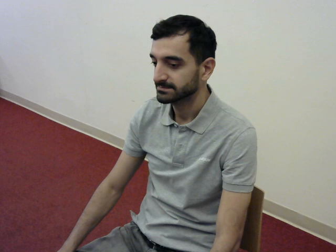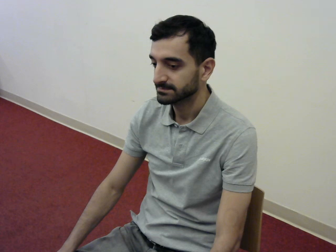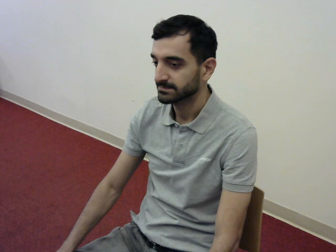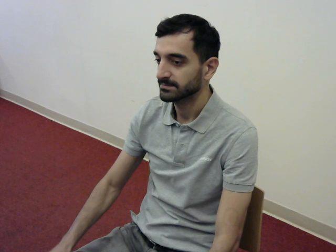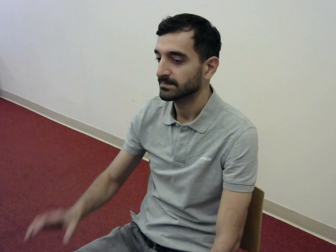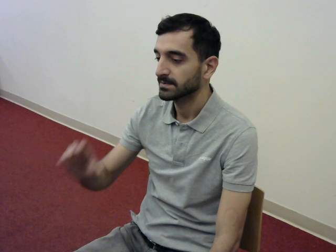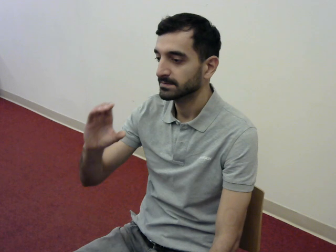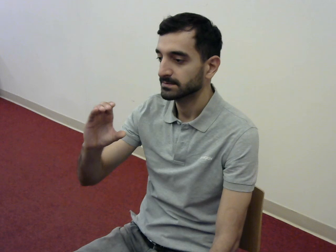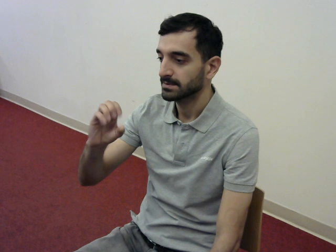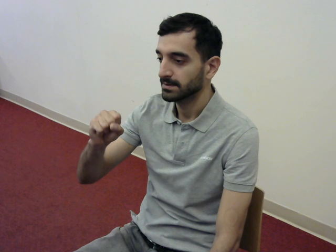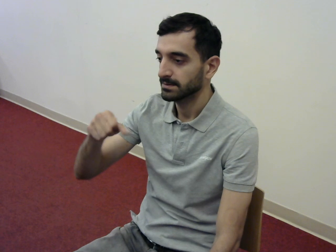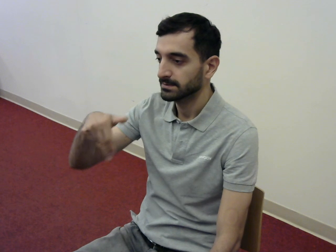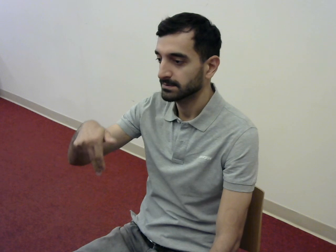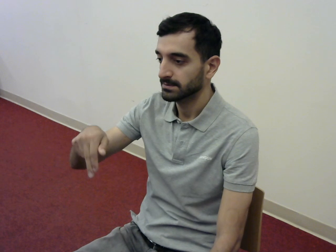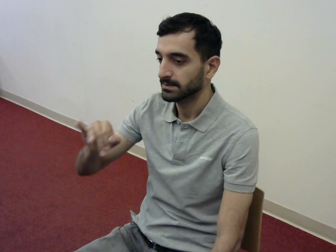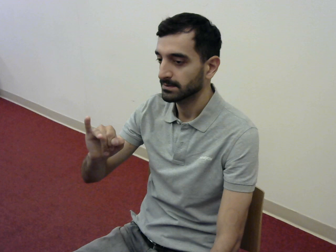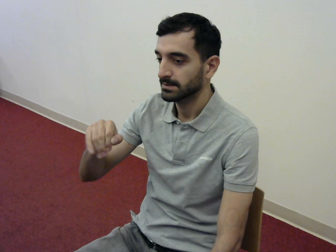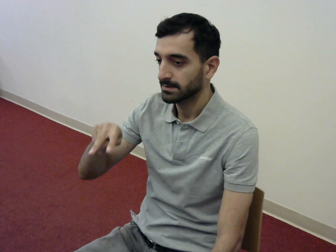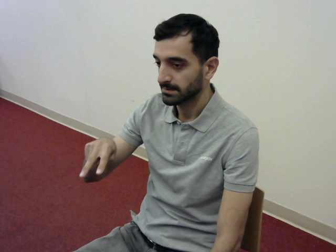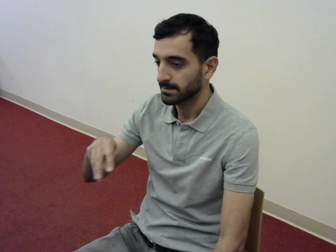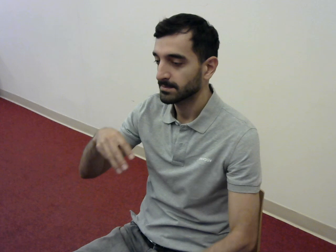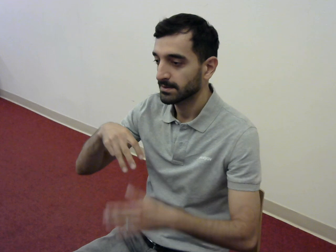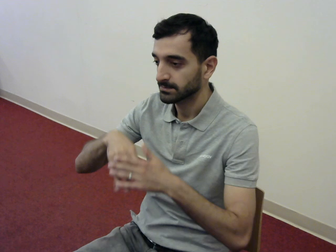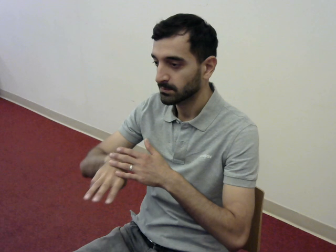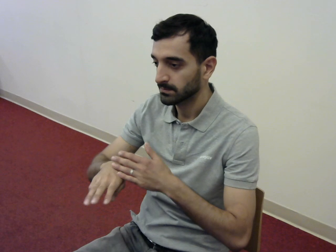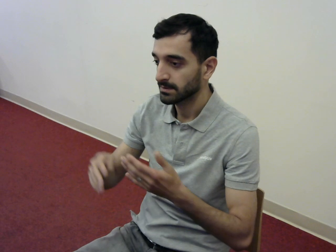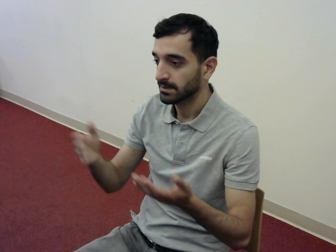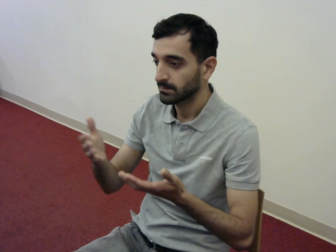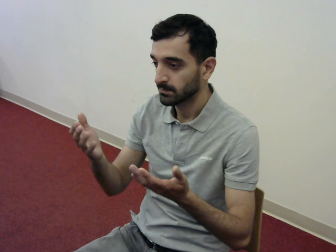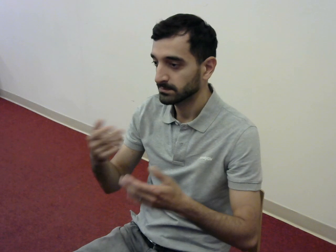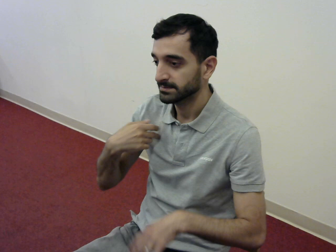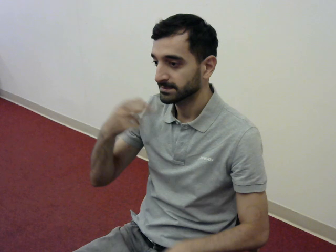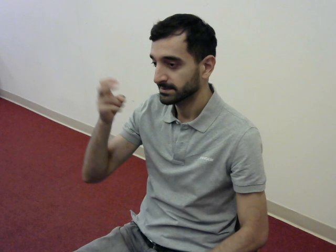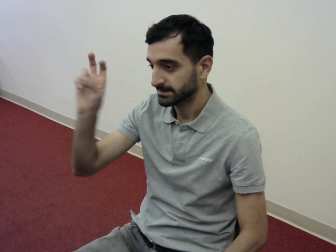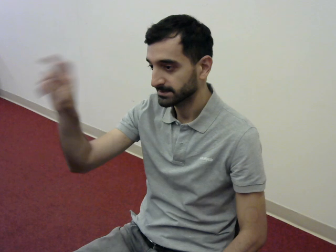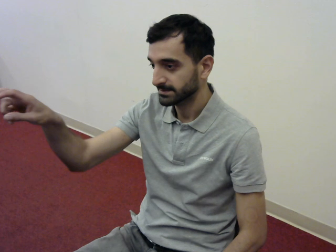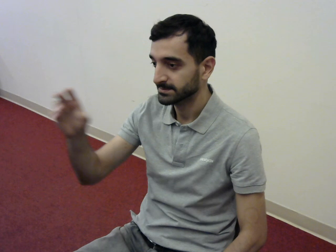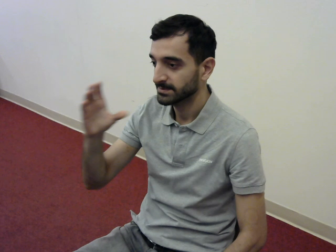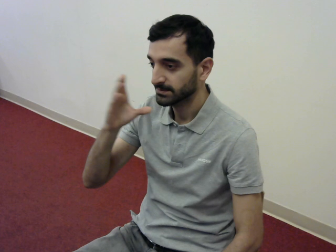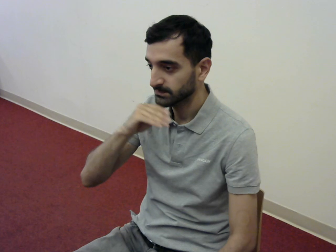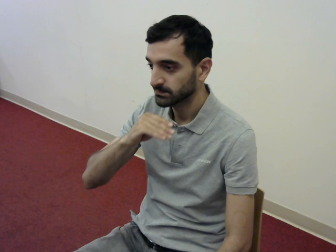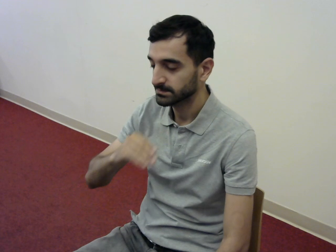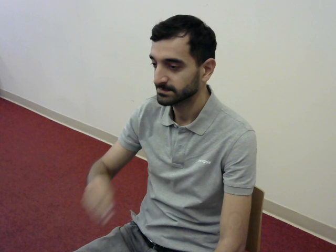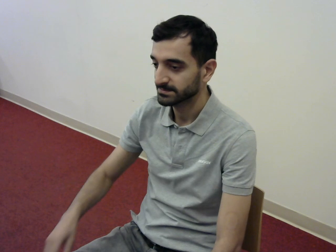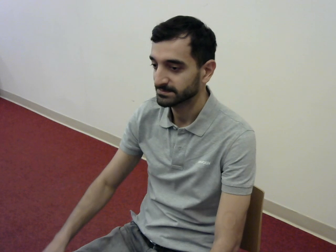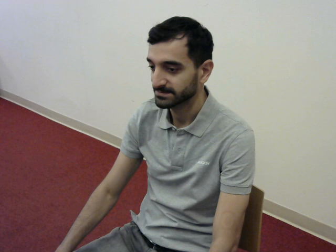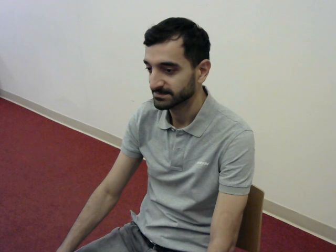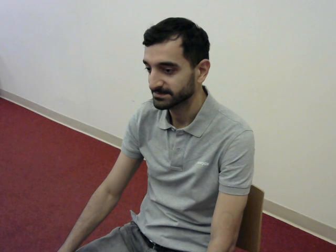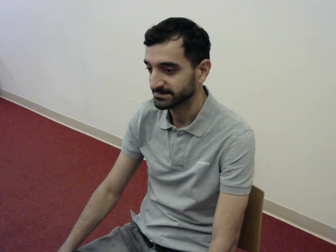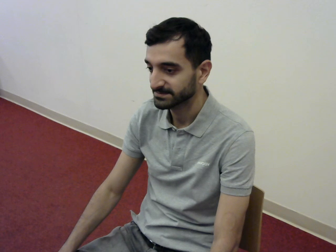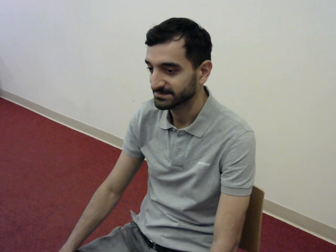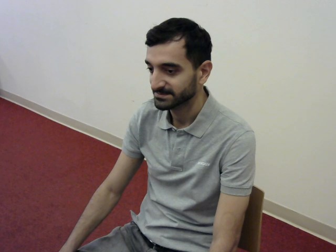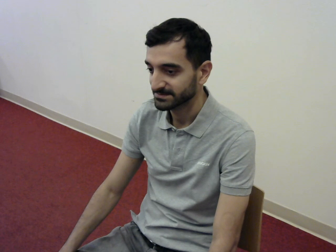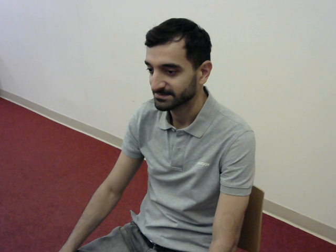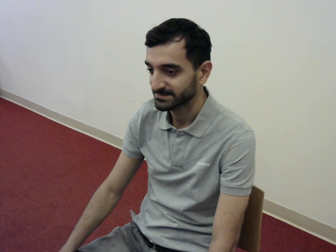Sahil metrosuna necə gedə bilərəm?